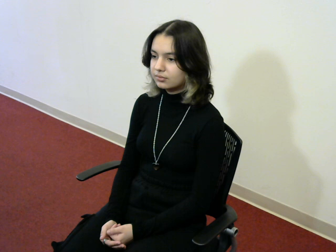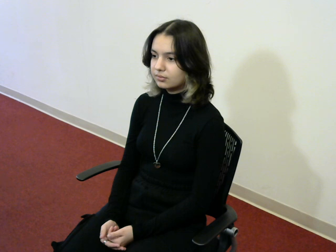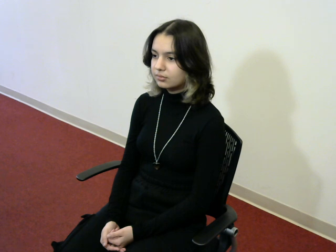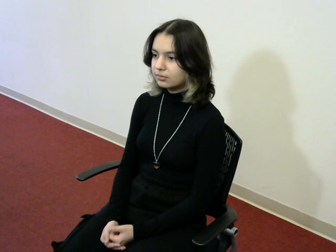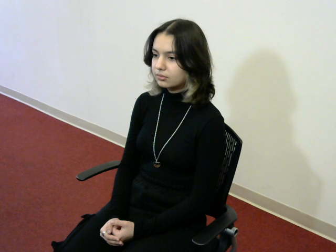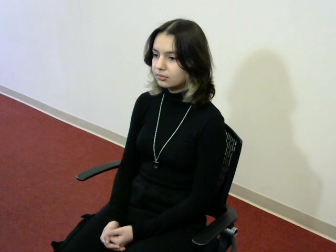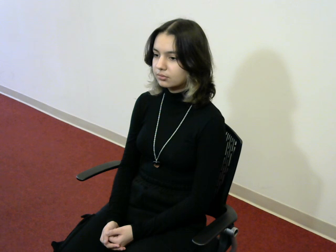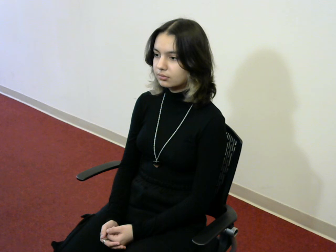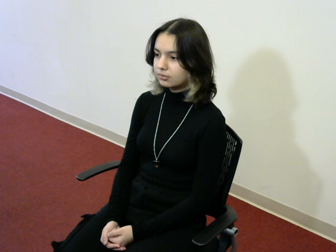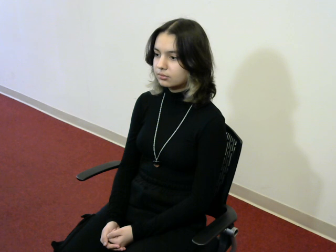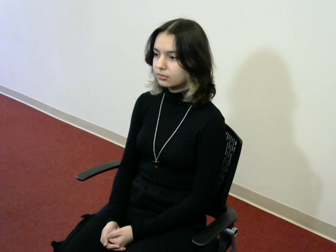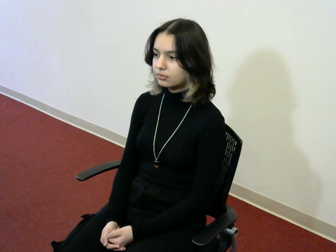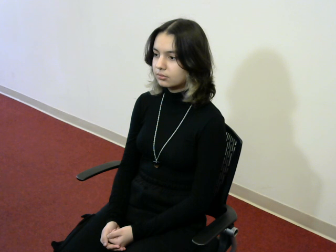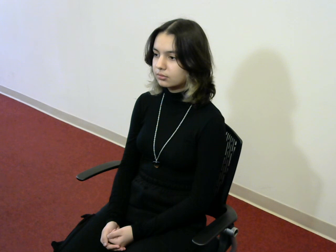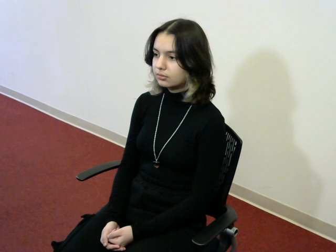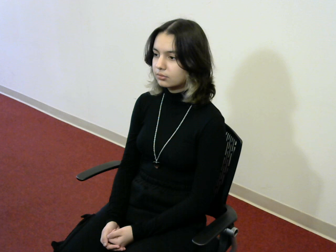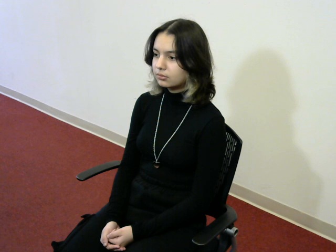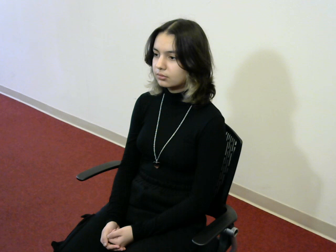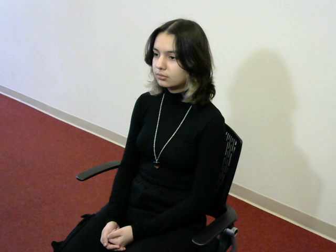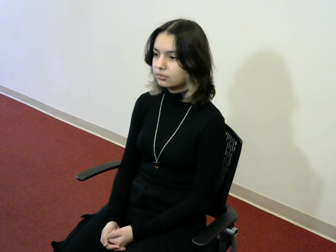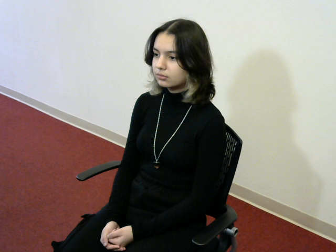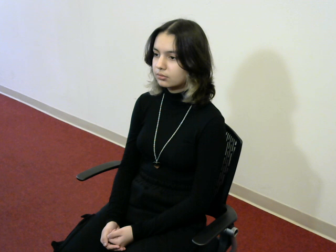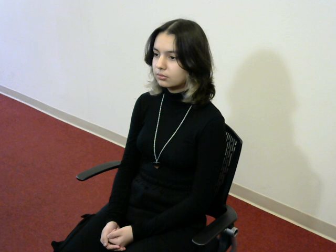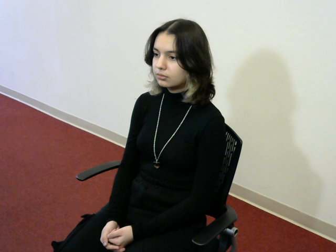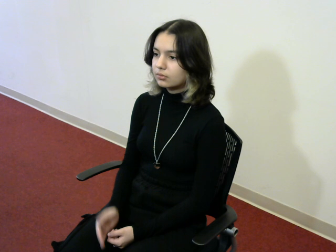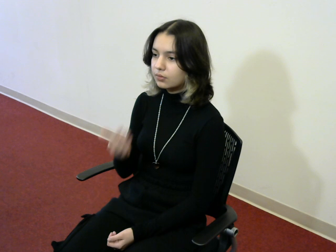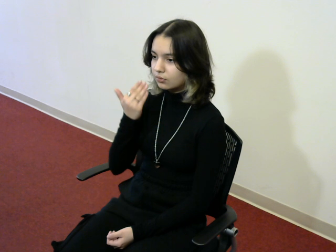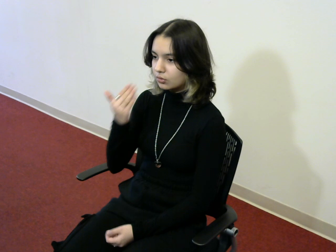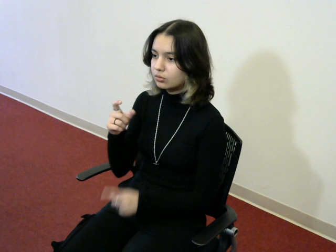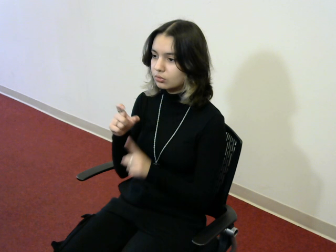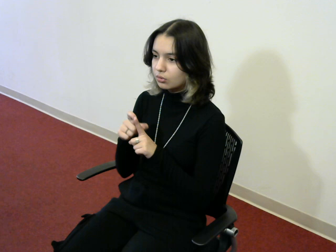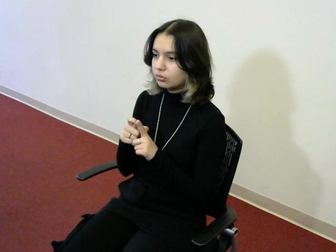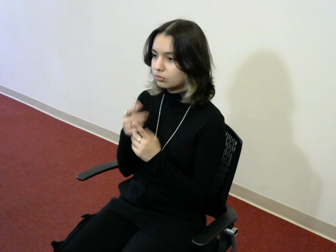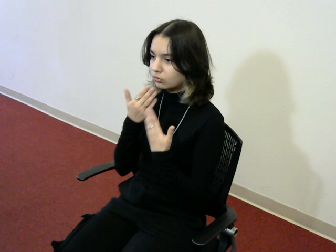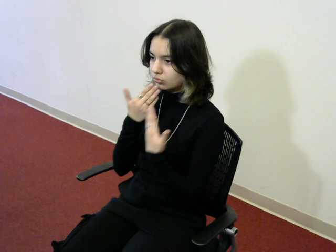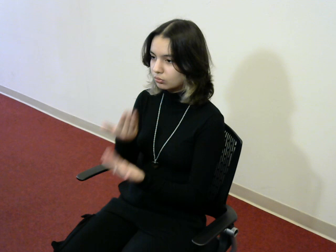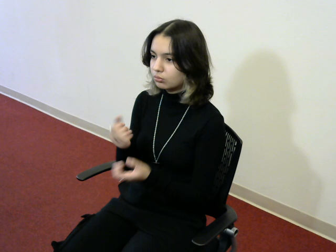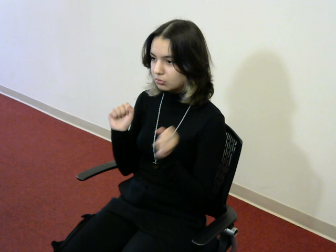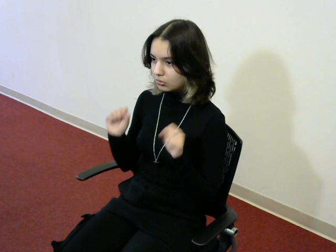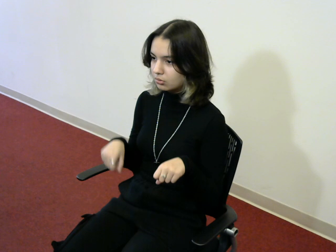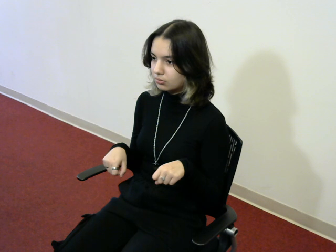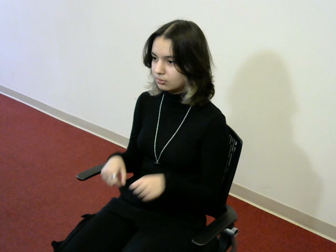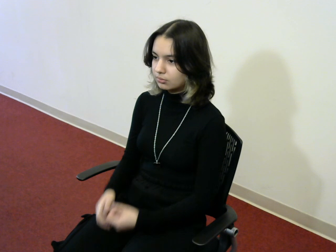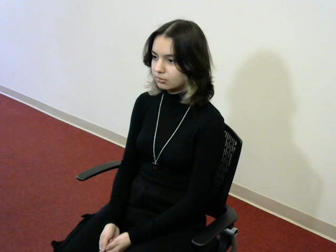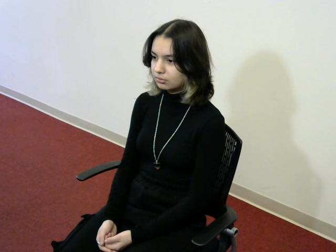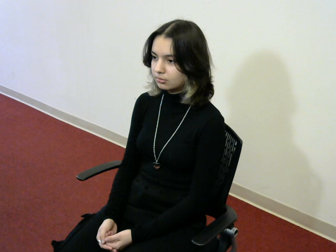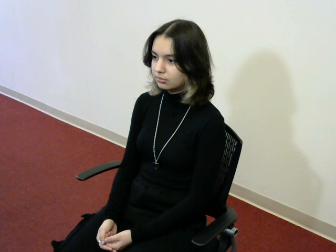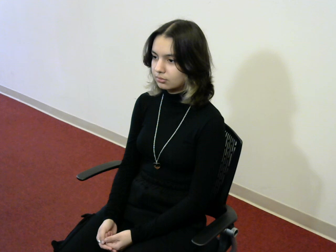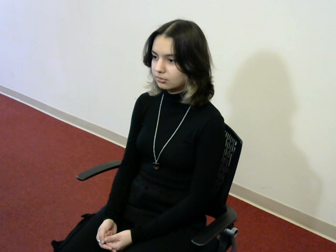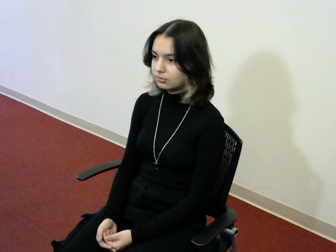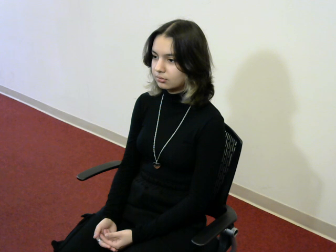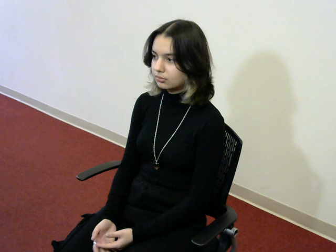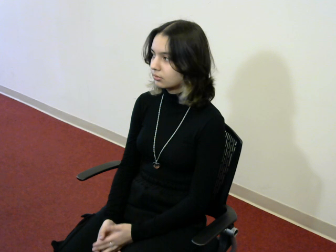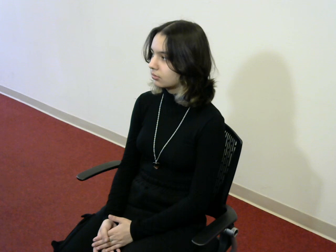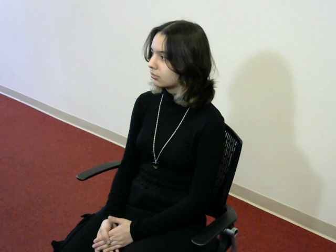Sizdən söz soruşmaq olar?